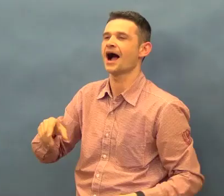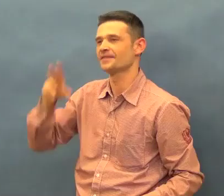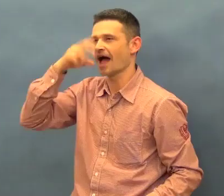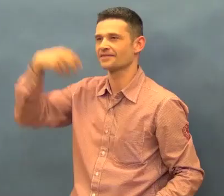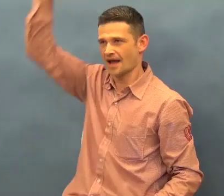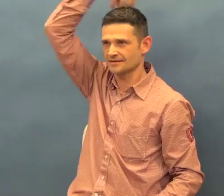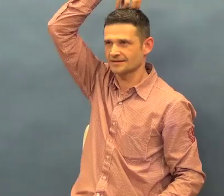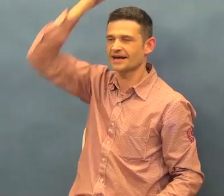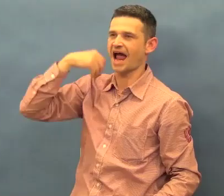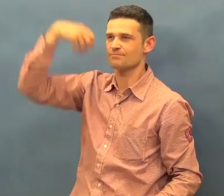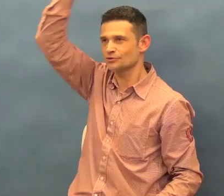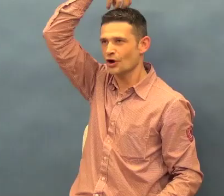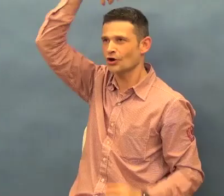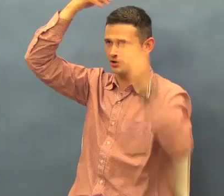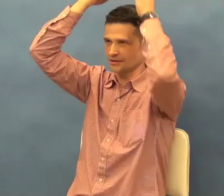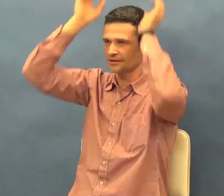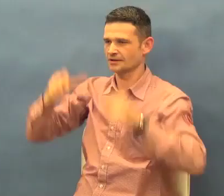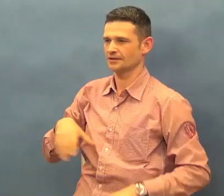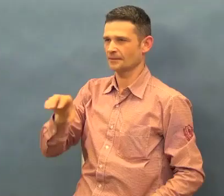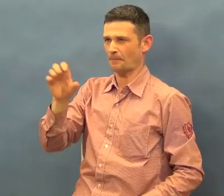Tata ma jabłko na głowie.